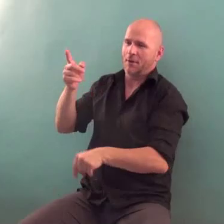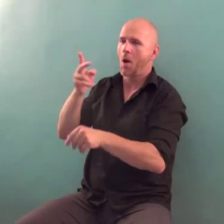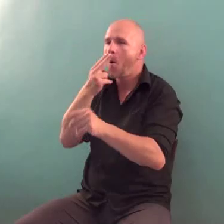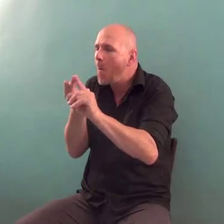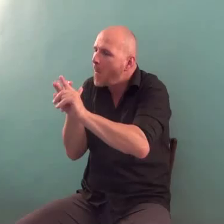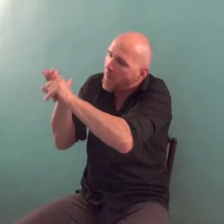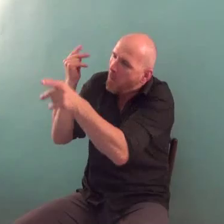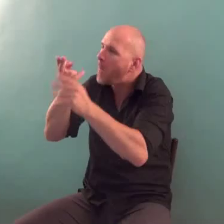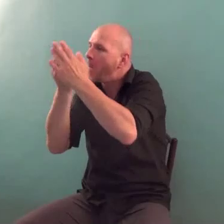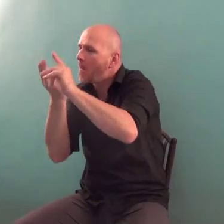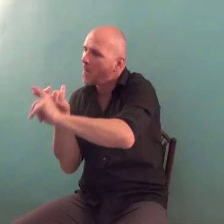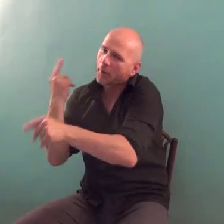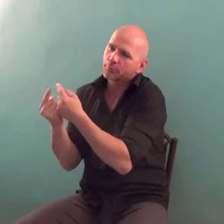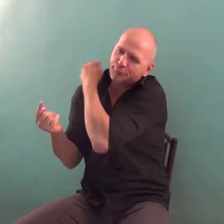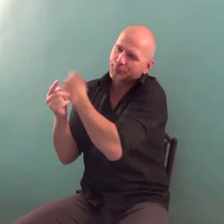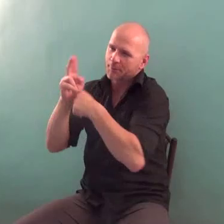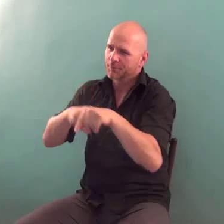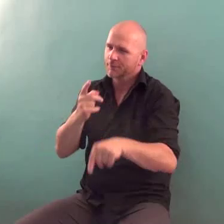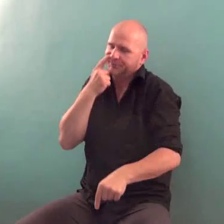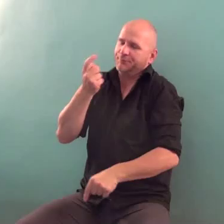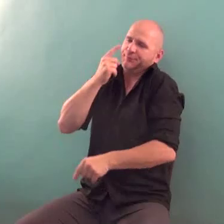Charlie Chaplin rzuca kitem do tyłu, a policjant dostaje nim w twarz.